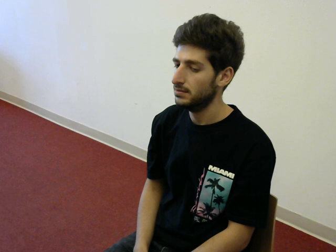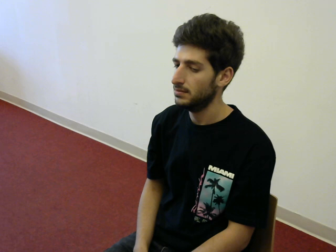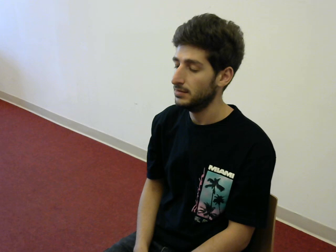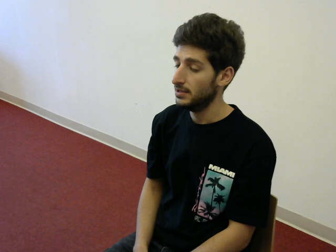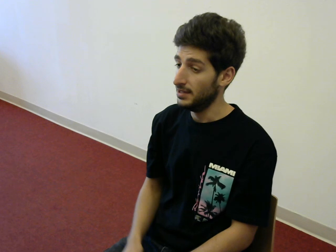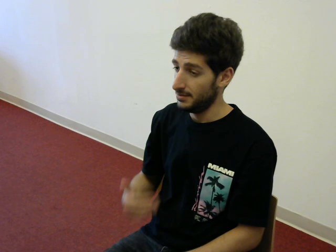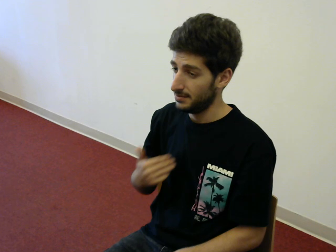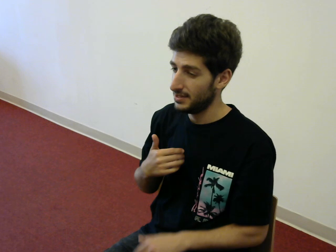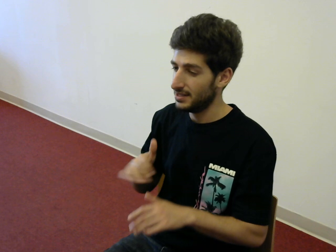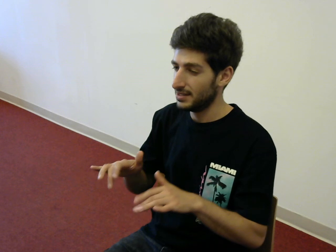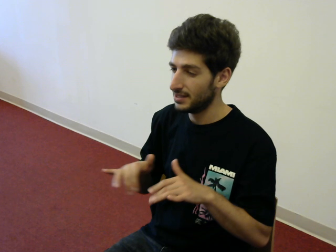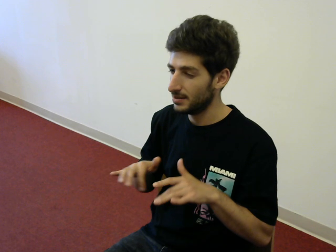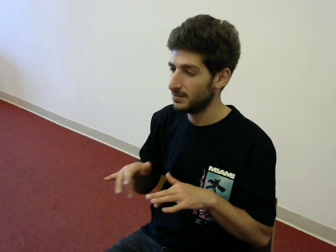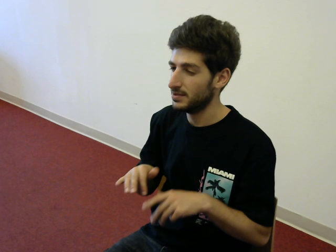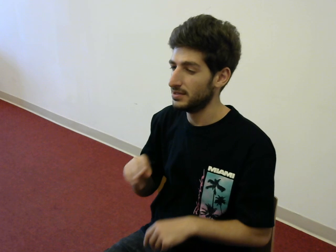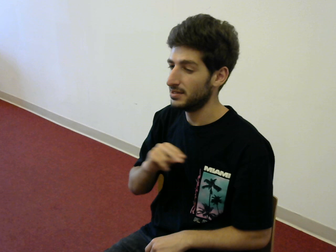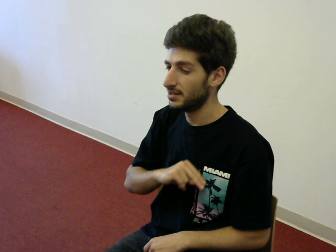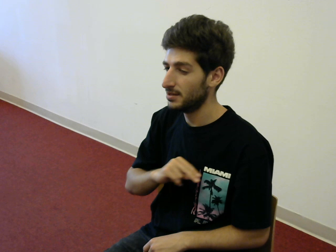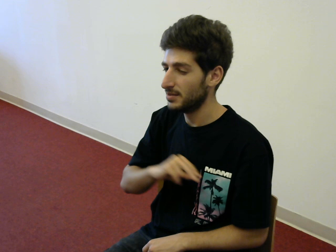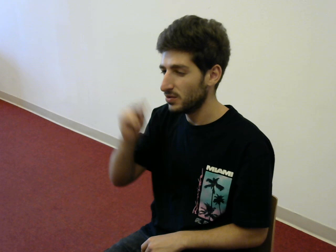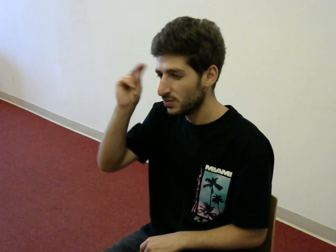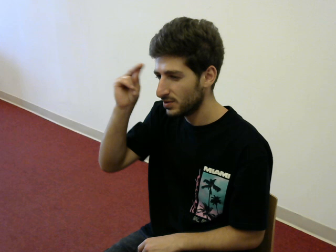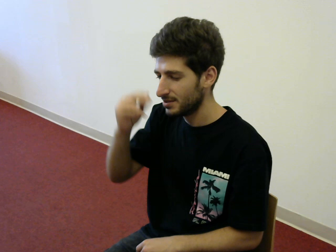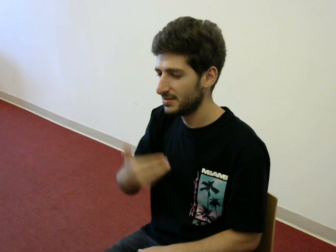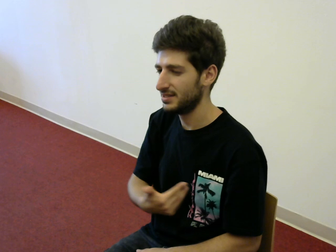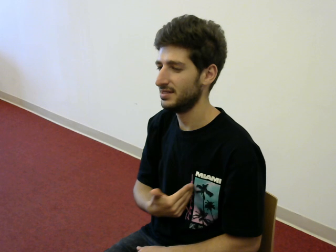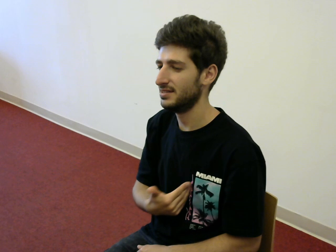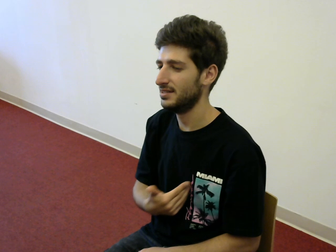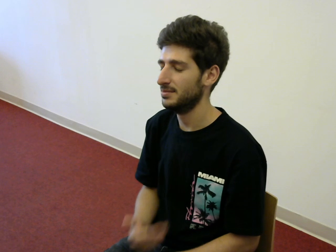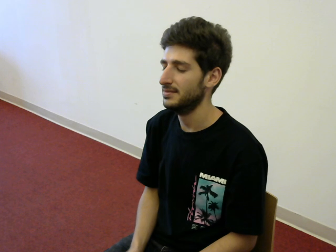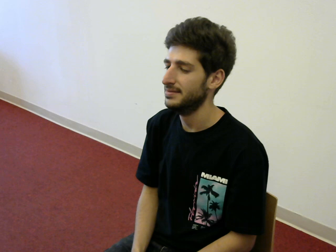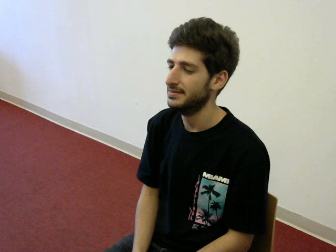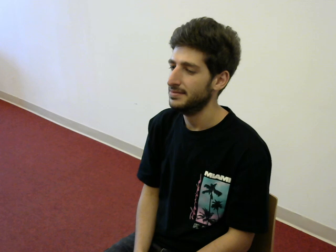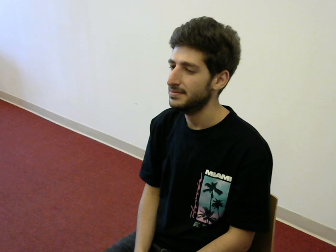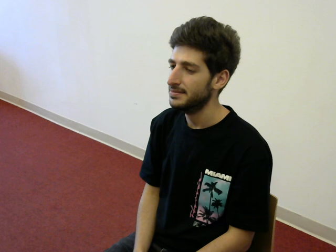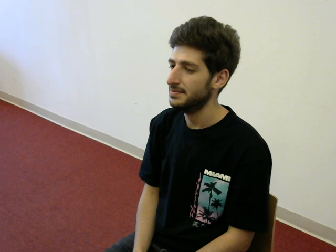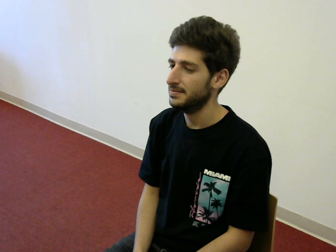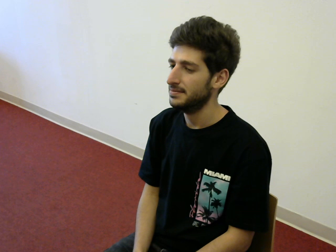Mən kompüterdə işləməyi öyrənmək istəyirəm